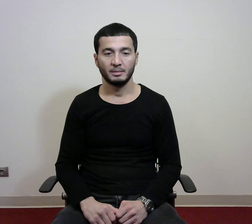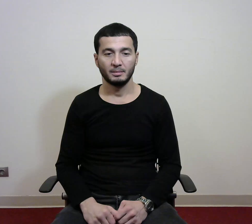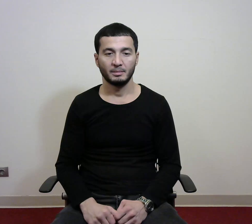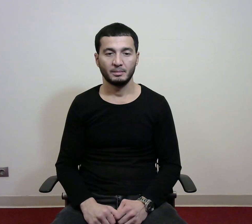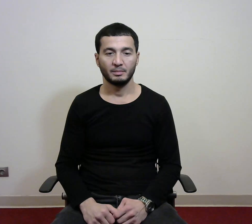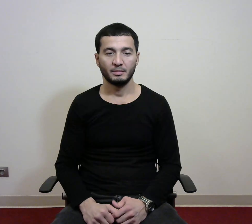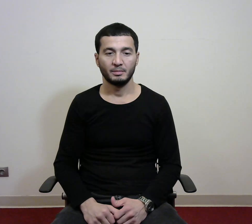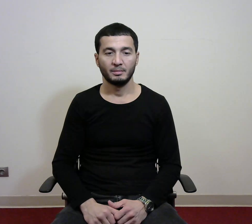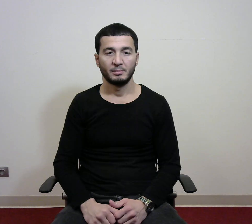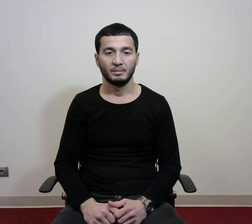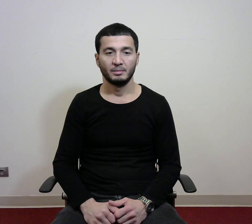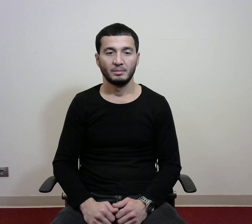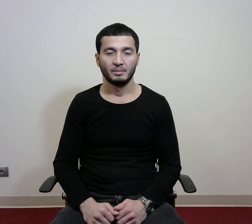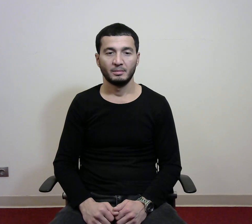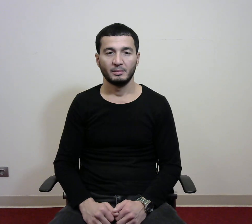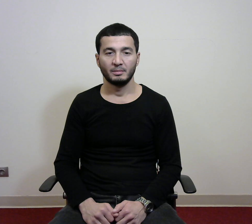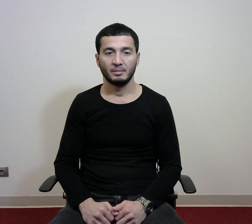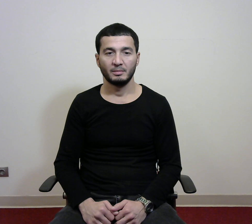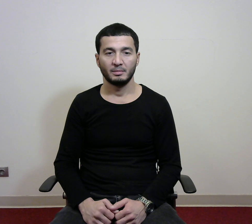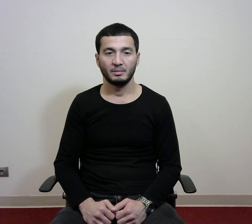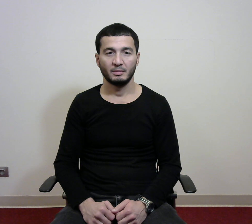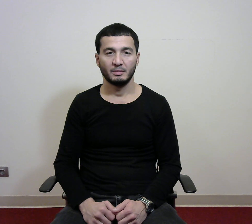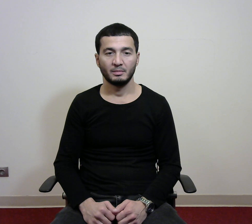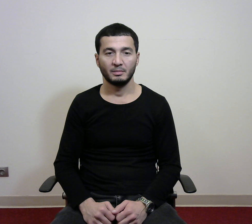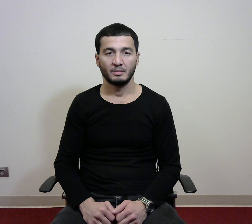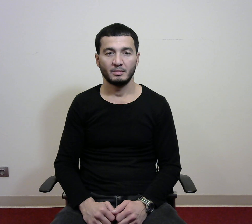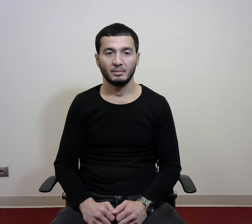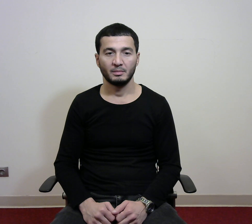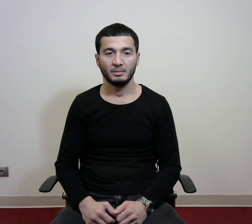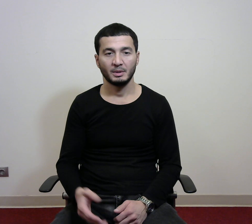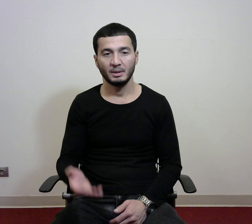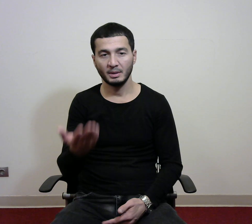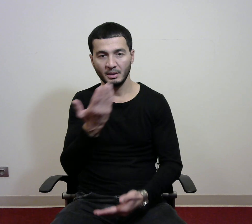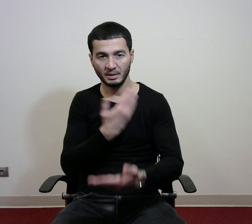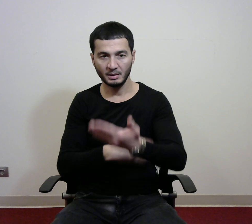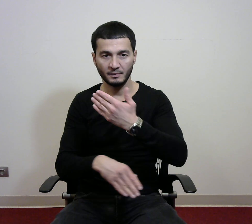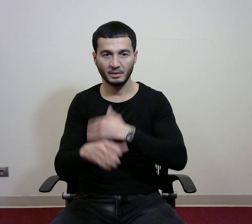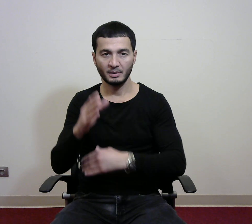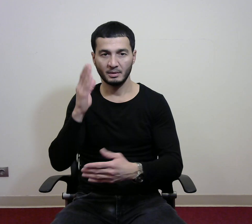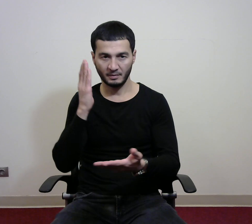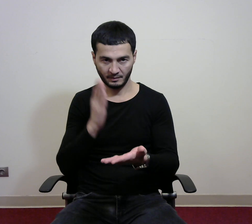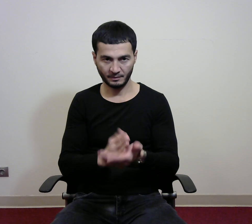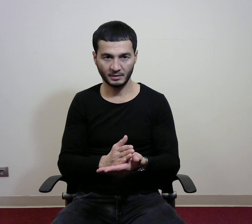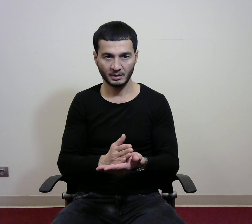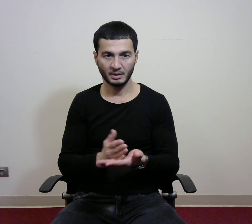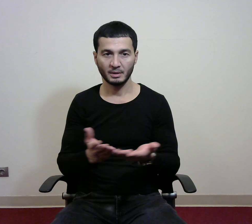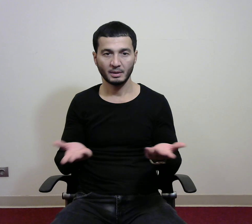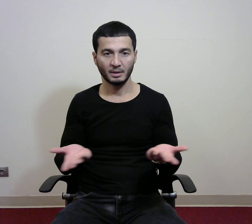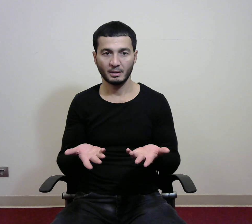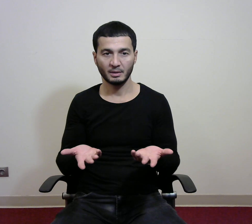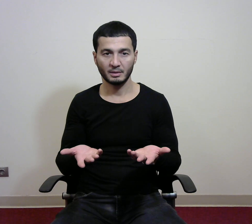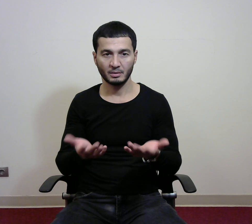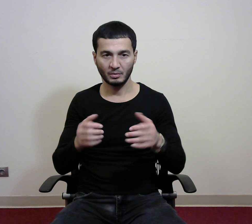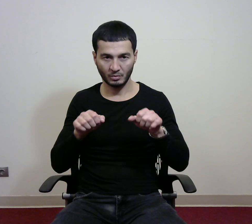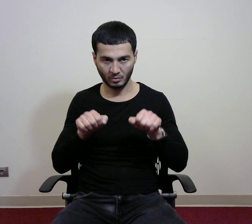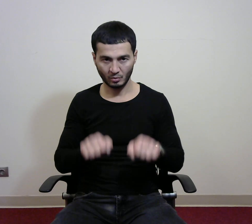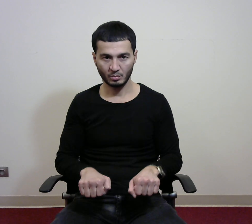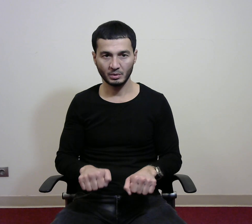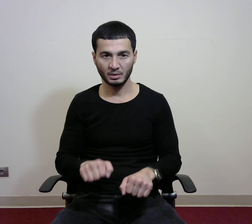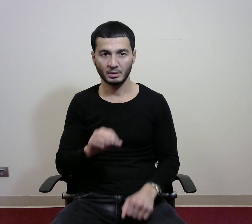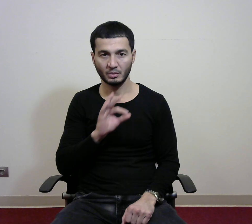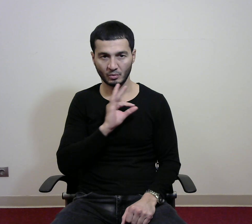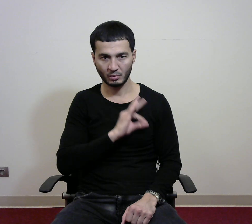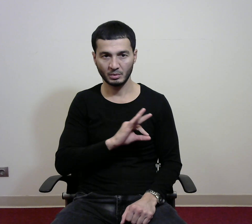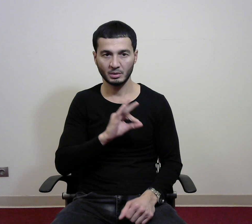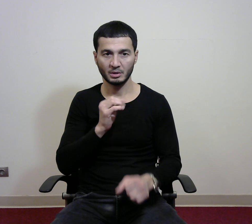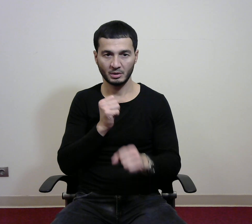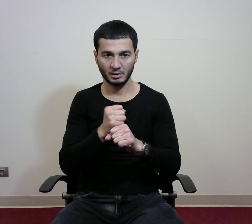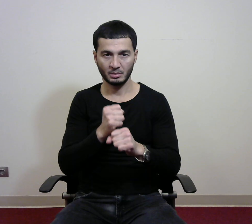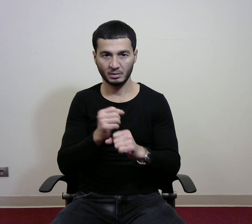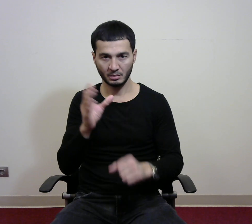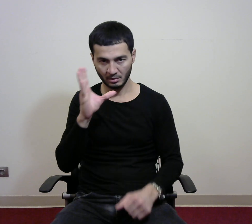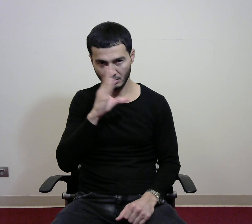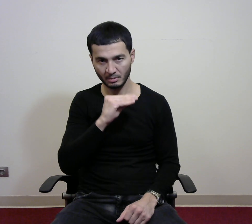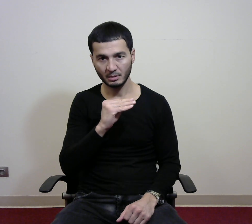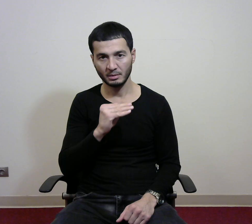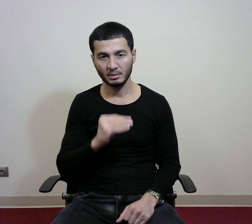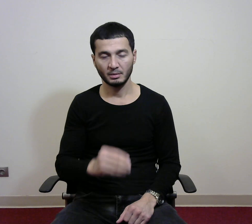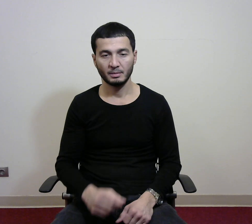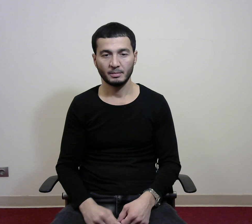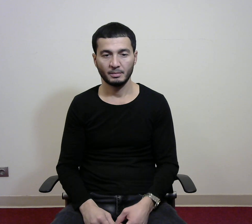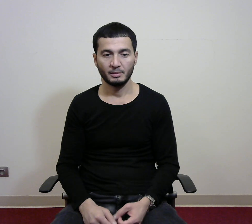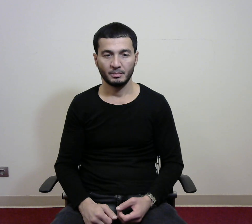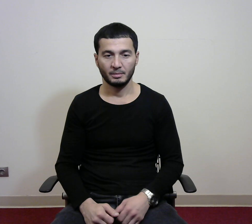Əlilliyim var, hansı hüquqlardan istifadə edə bilərəm?